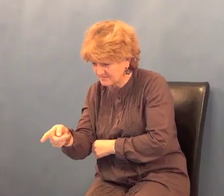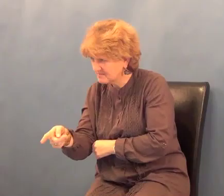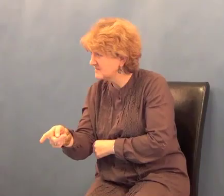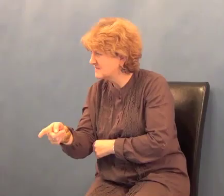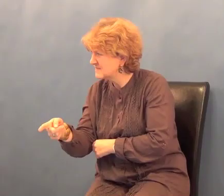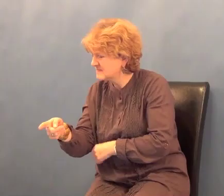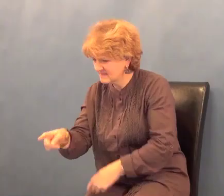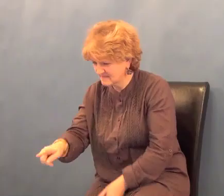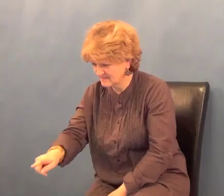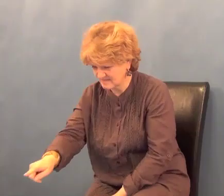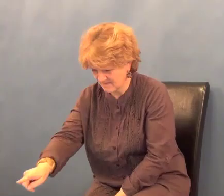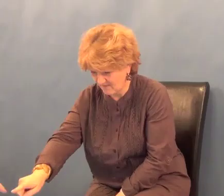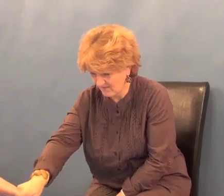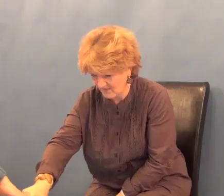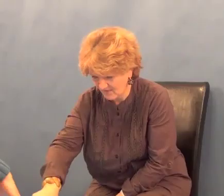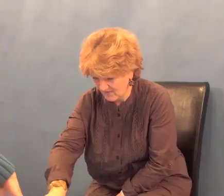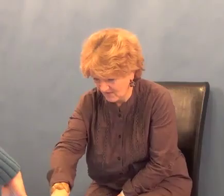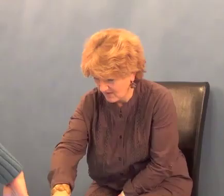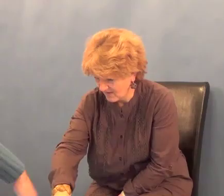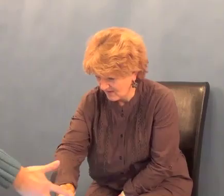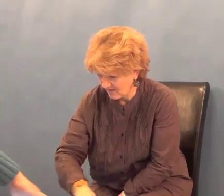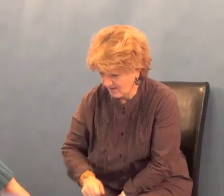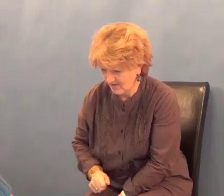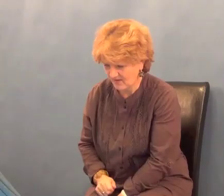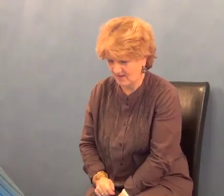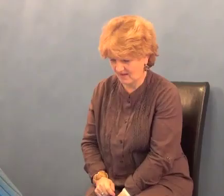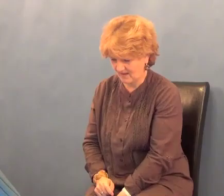To jest dziwne.